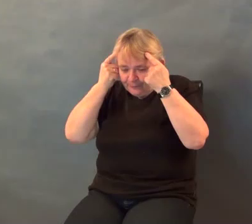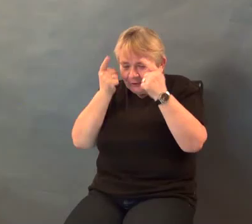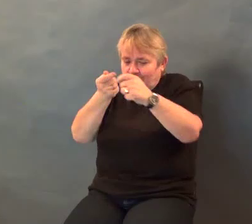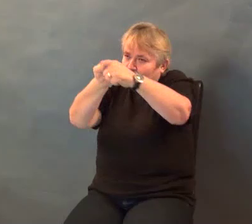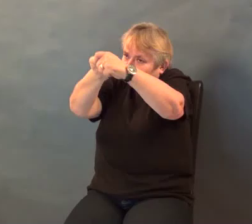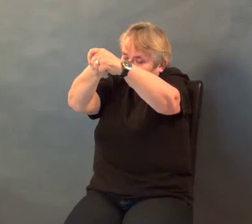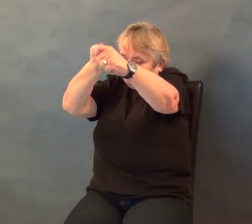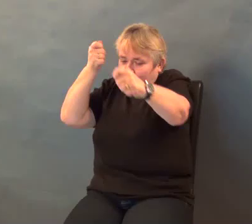Myszka Miki strzela z łuku.